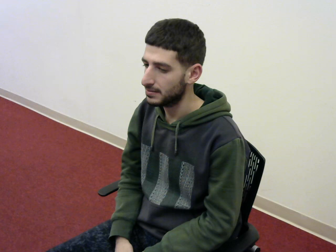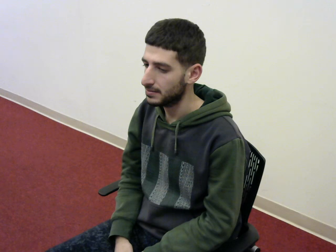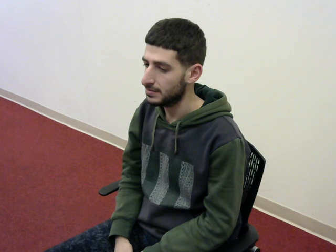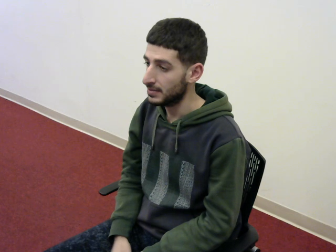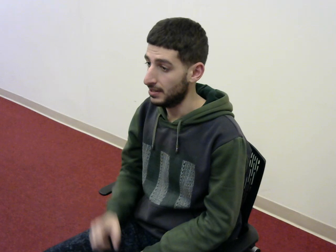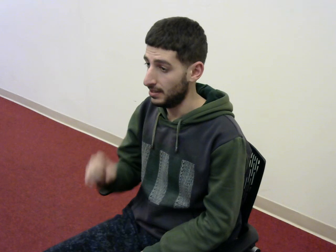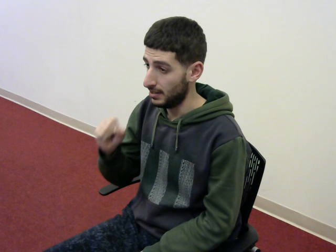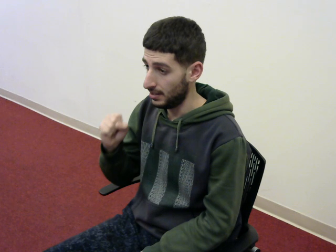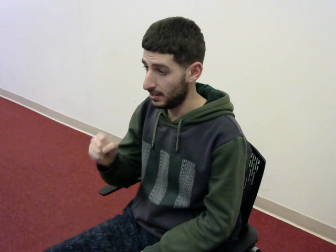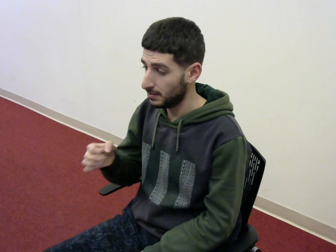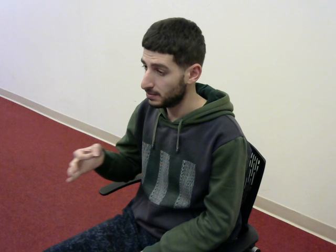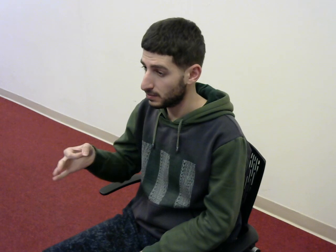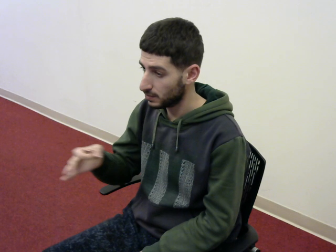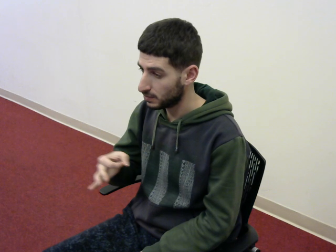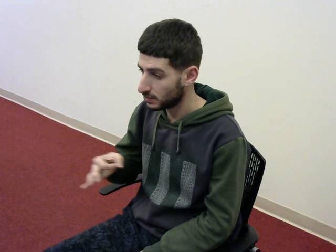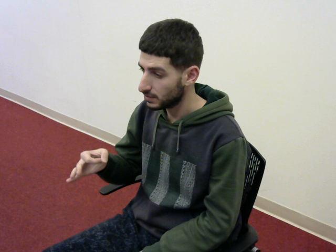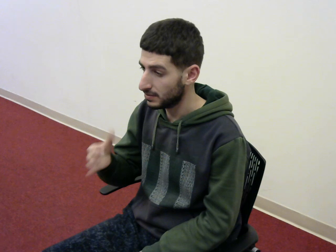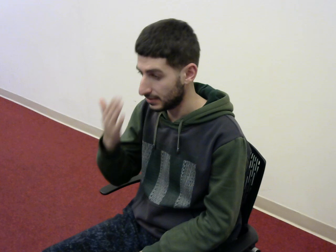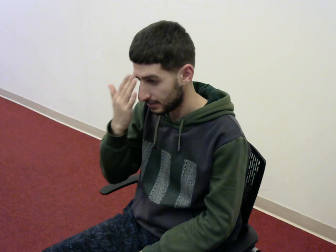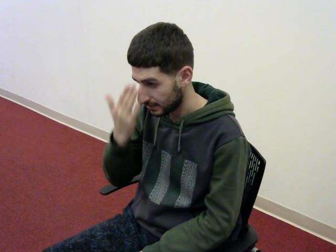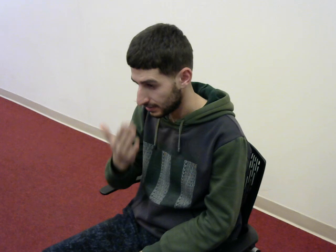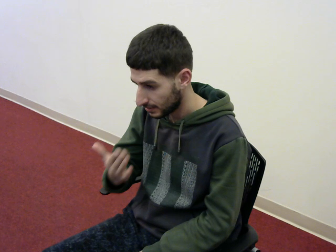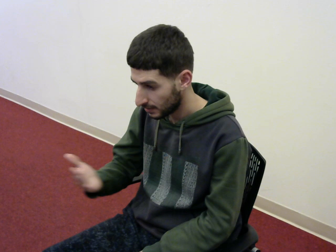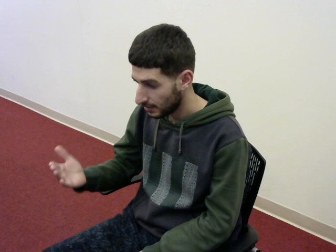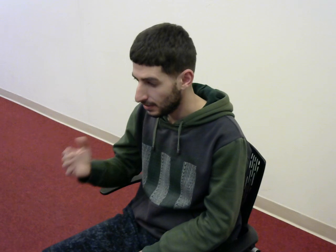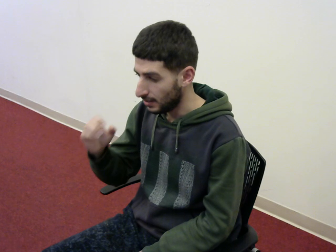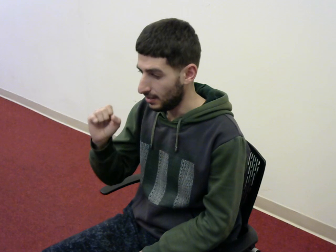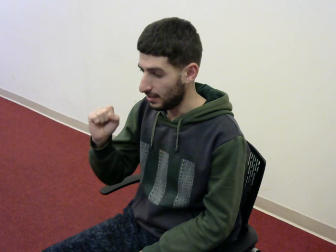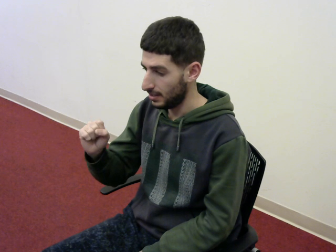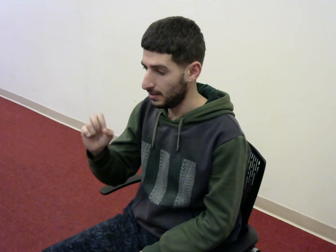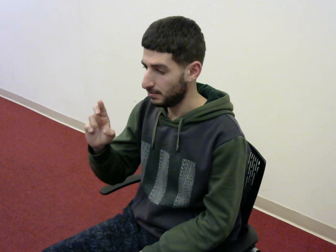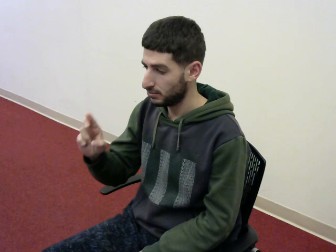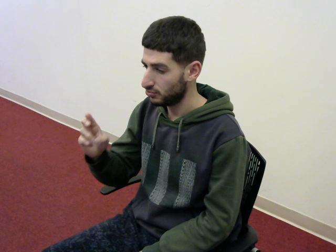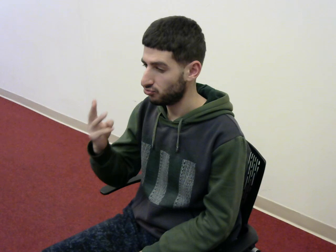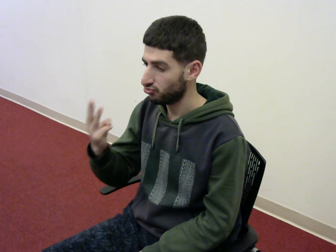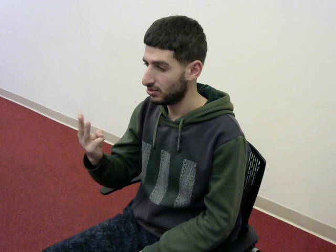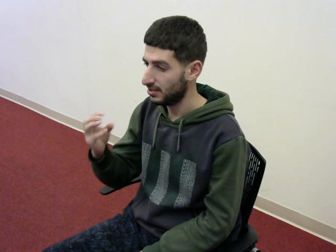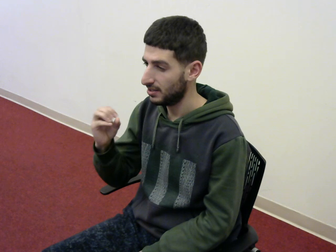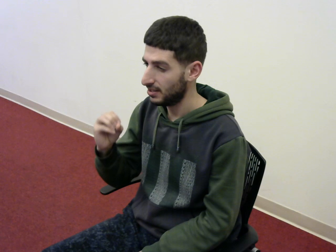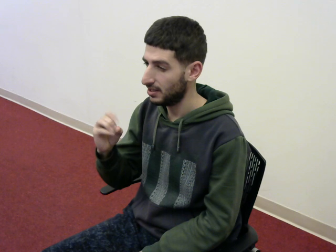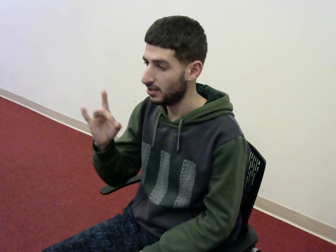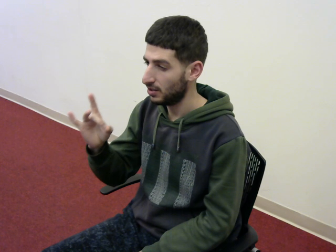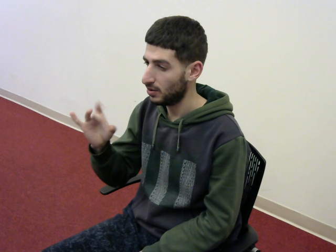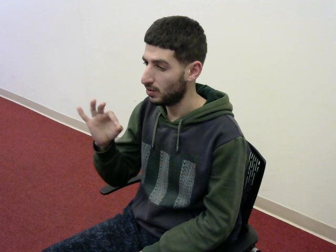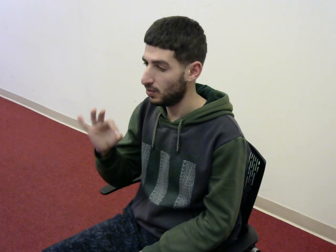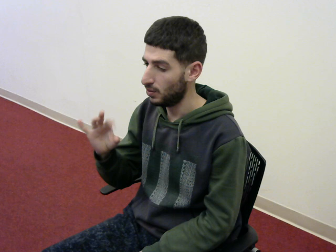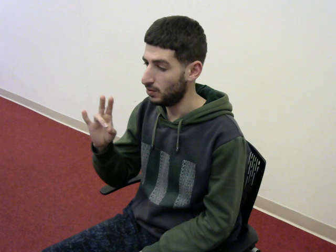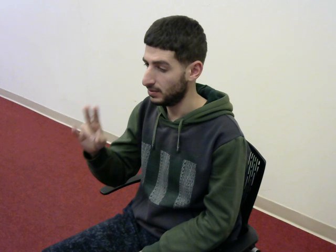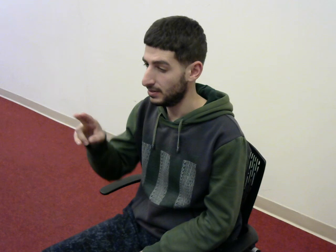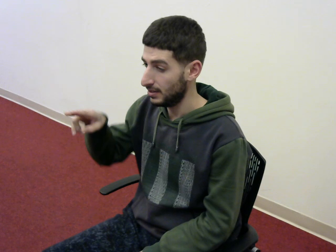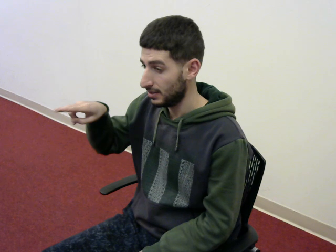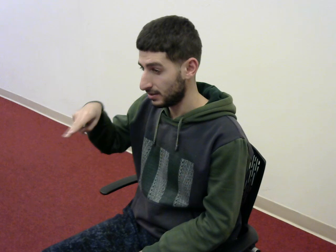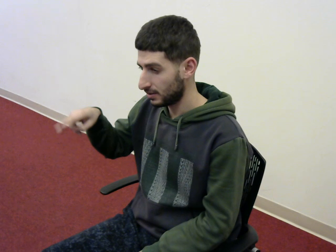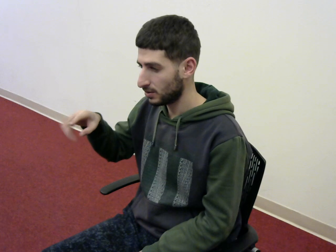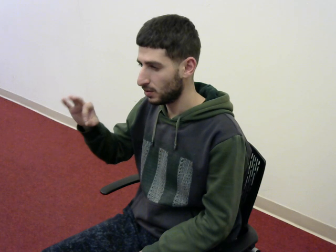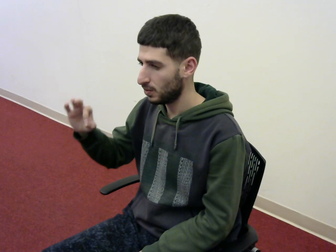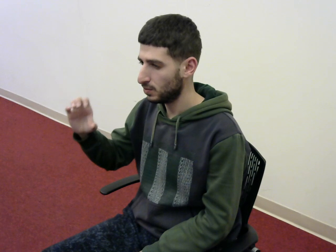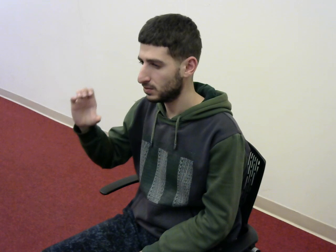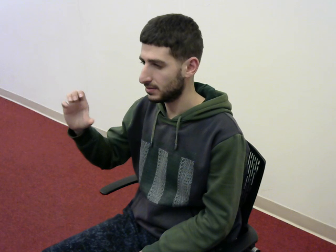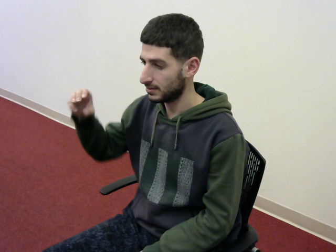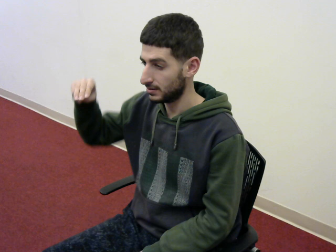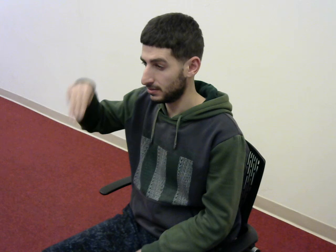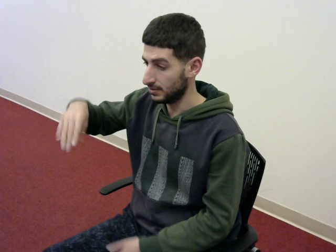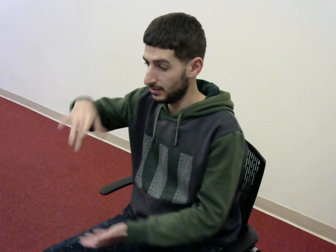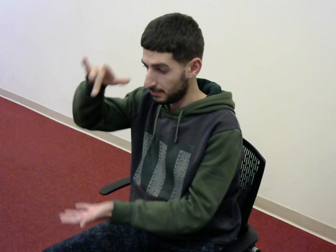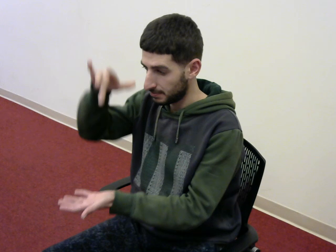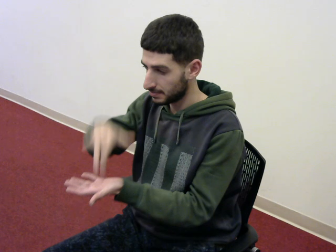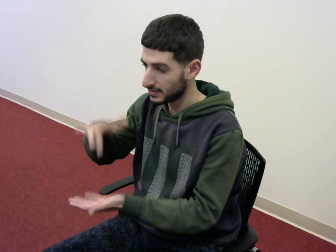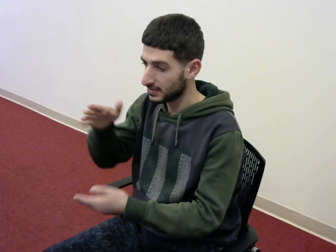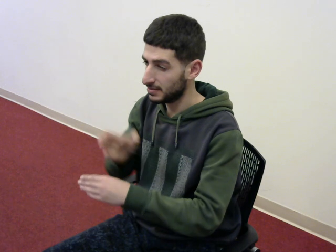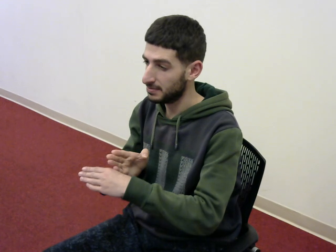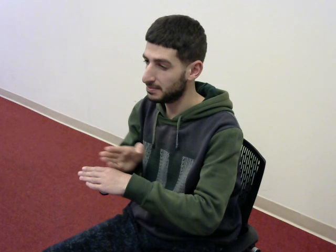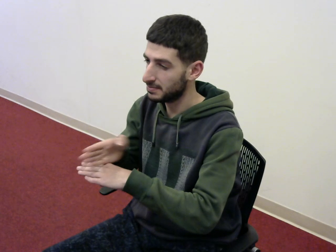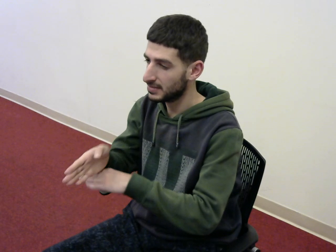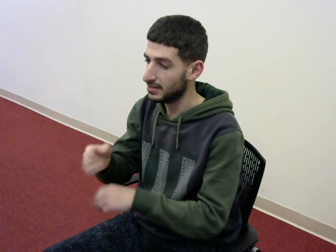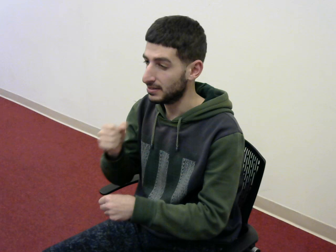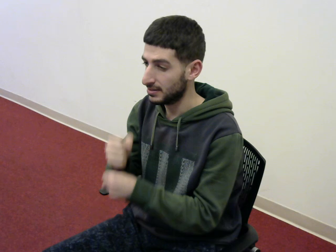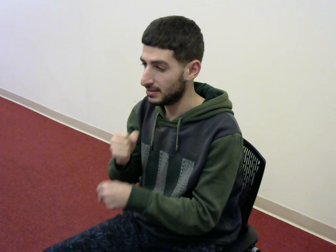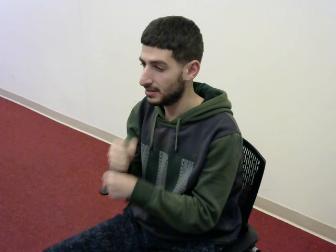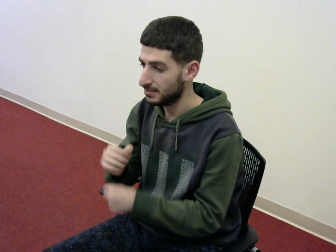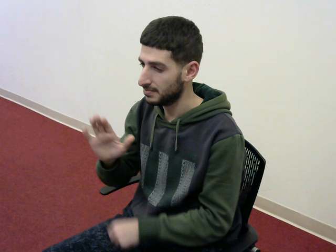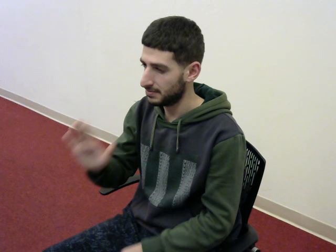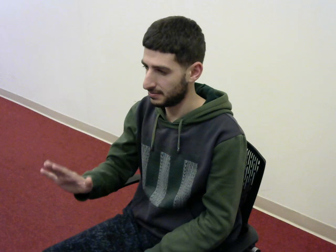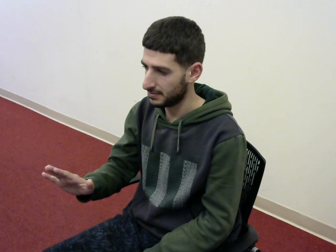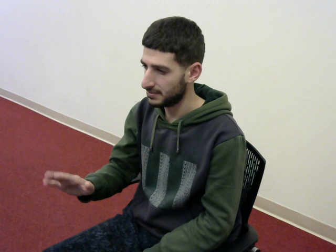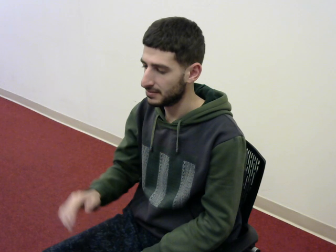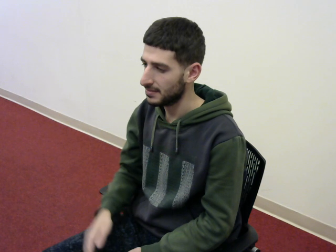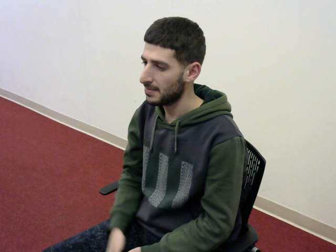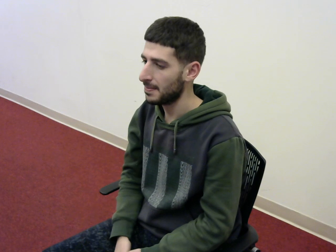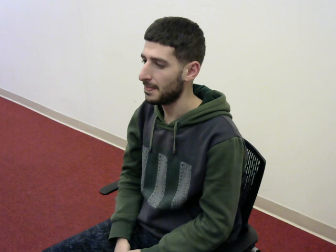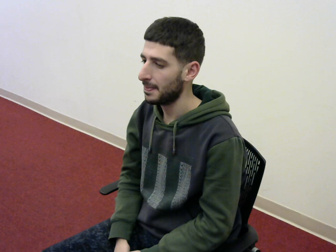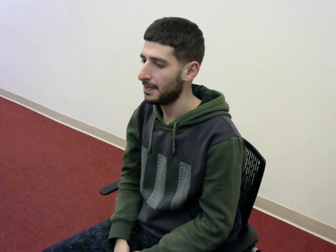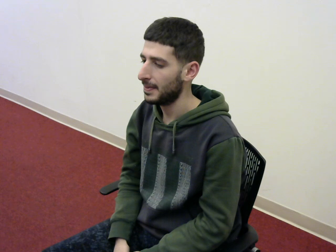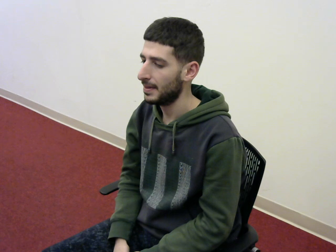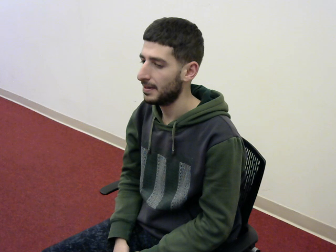Abşeron rayon sakinləri isə Abşeron DOST Mərkəzinə müraciət etməlidir